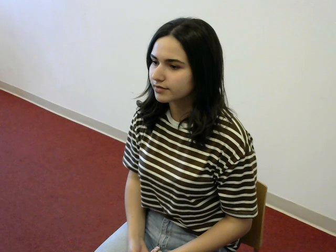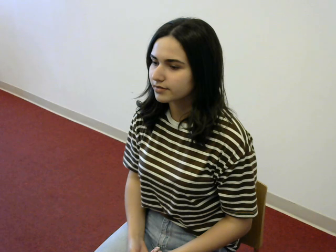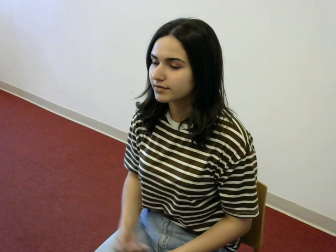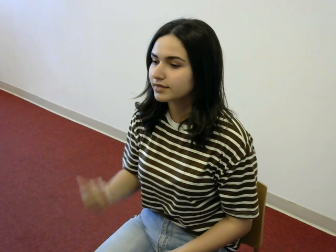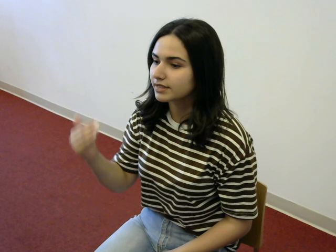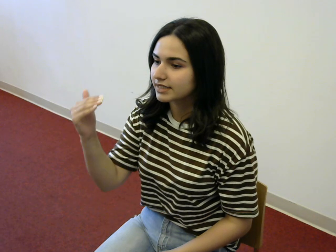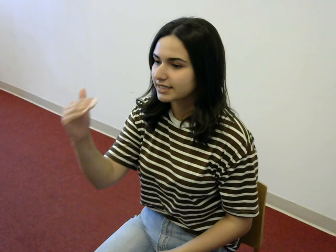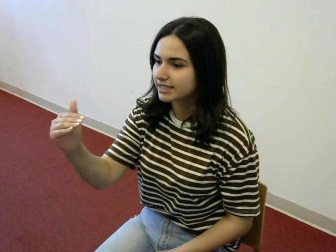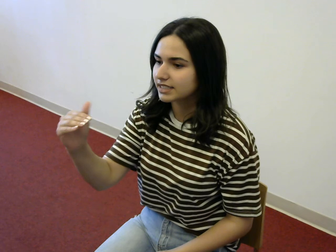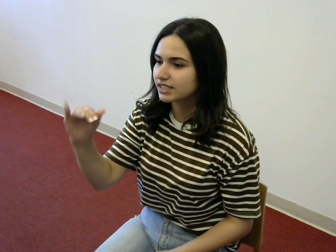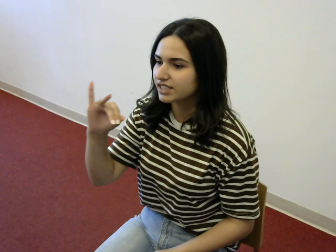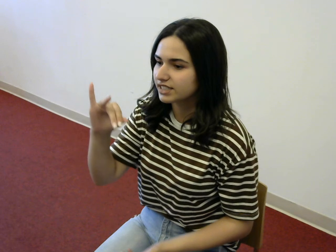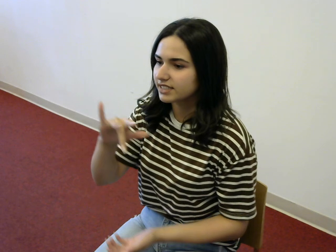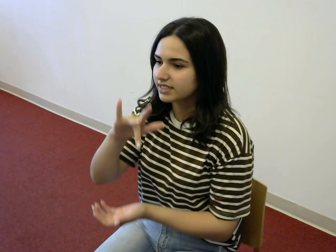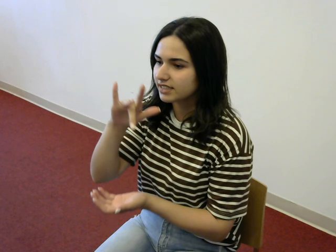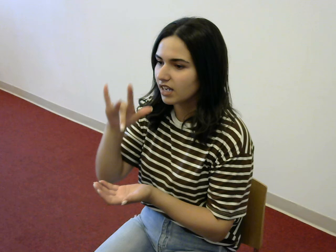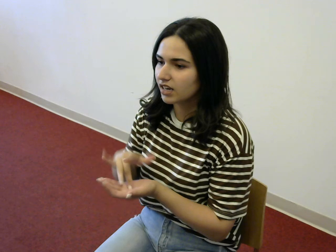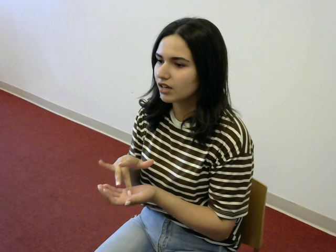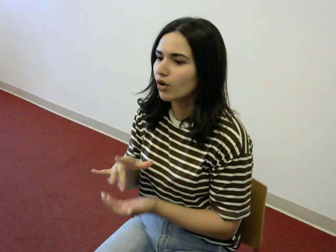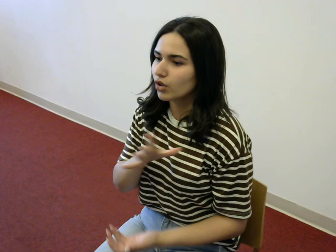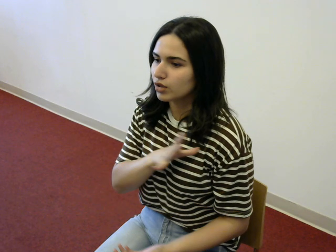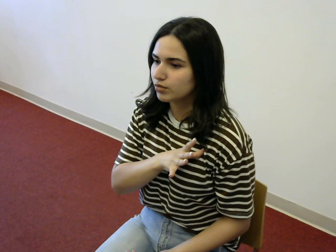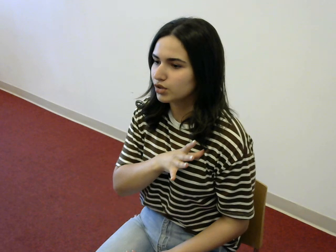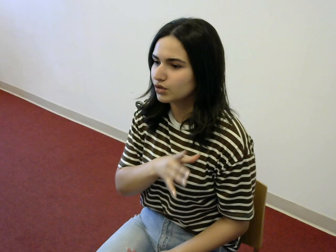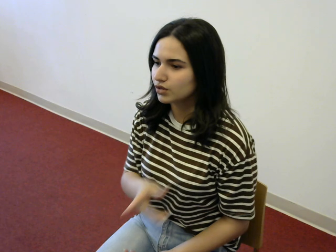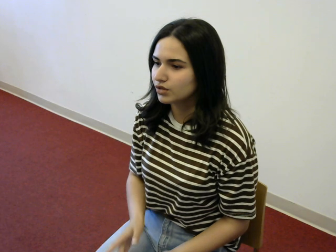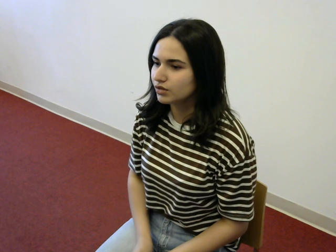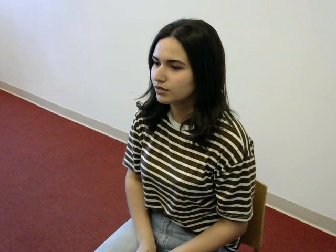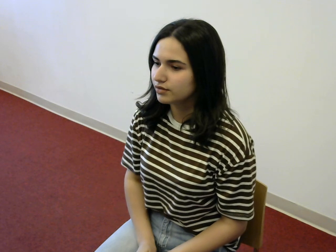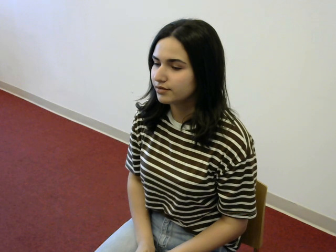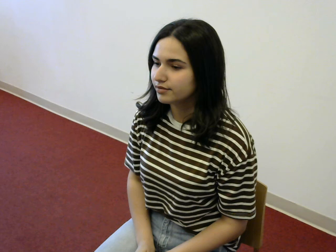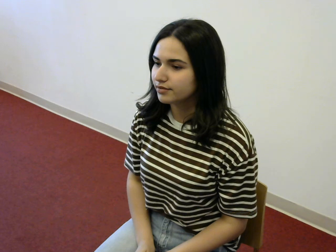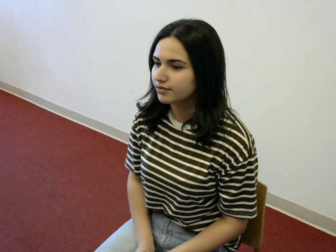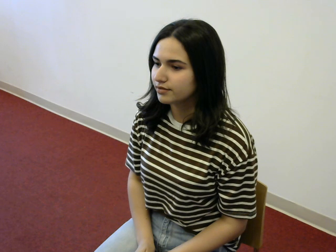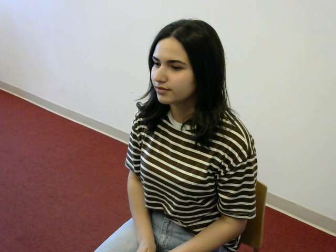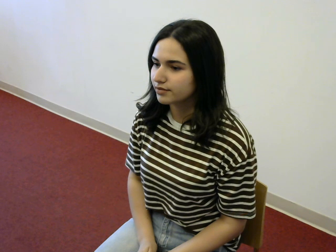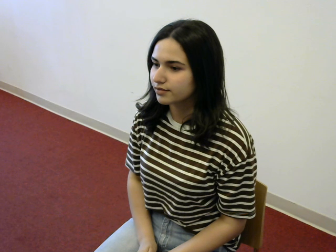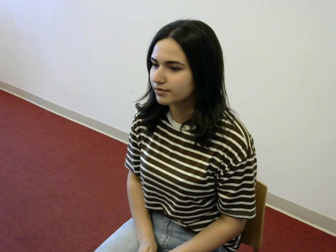Siz İçərişəhərdə olmusuz?